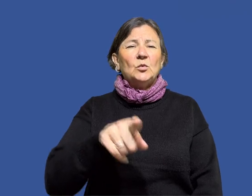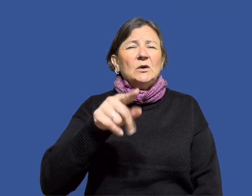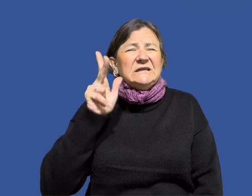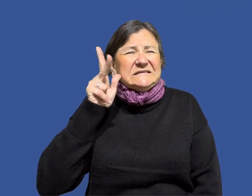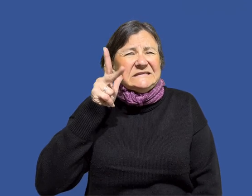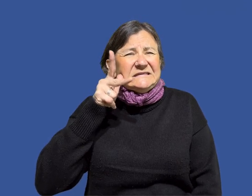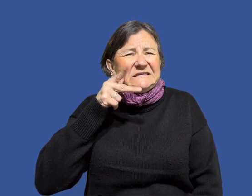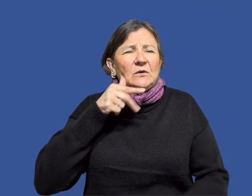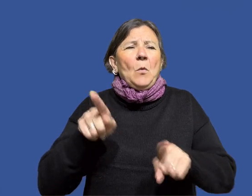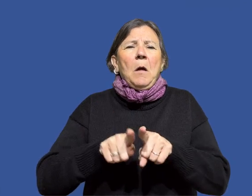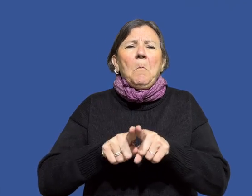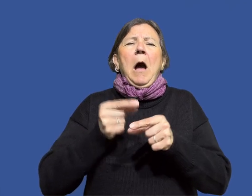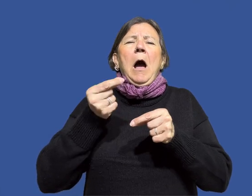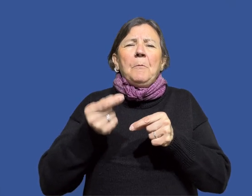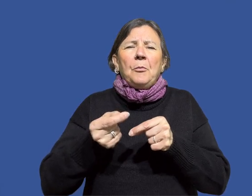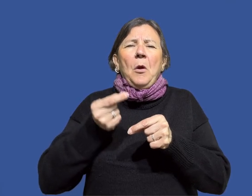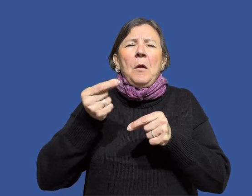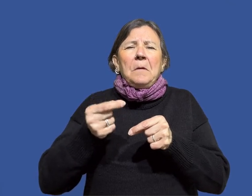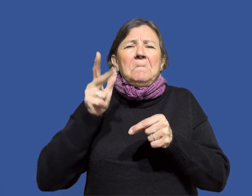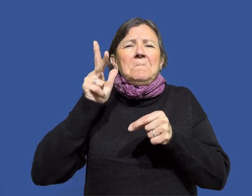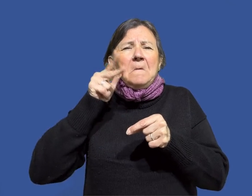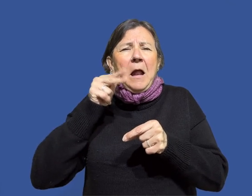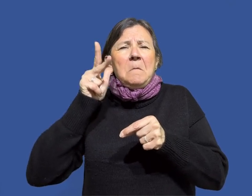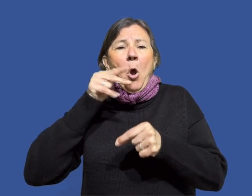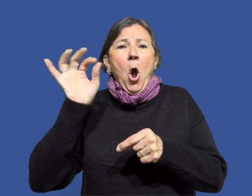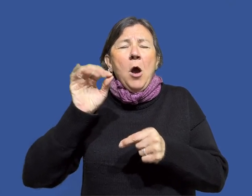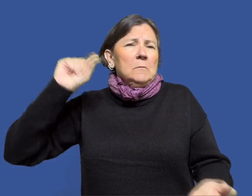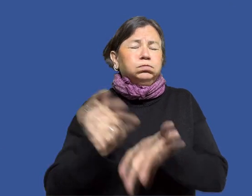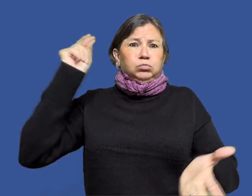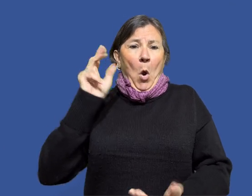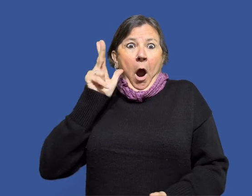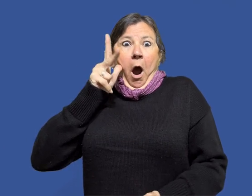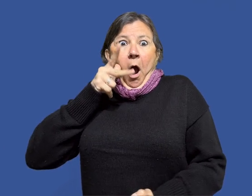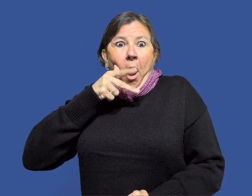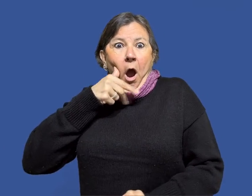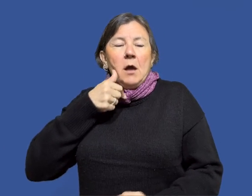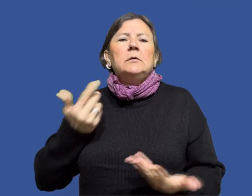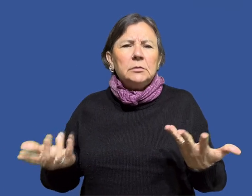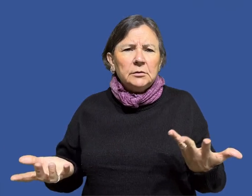El dolor ha aparegut a poc a poc o de cop?